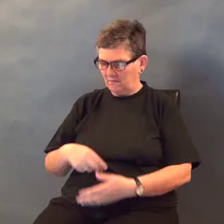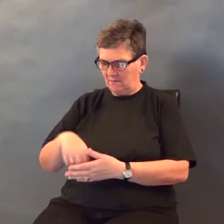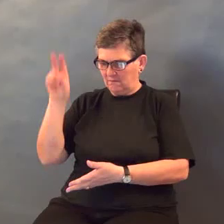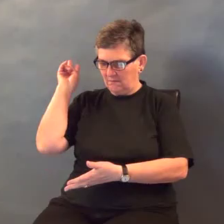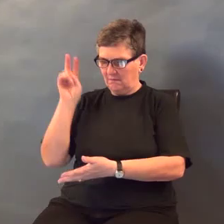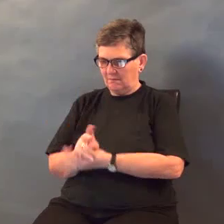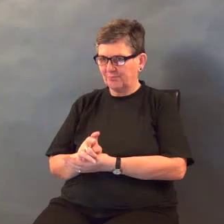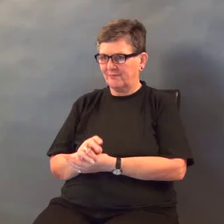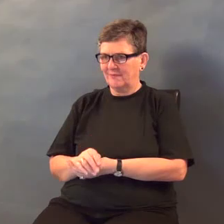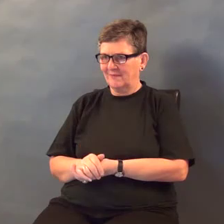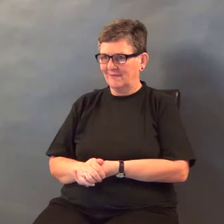Przewrócić się.